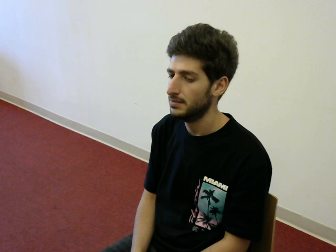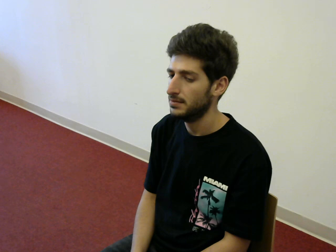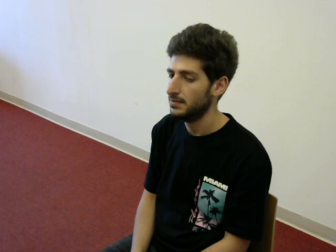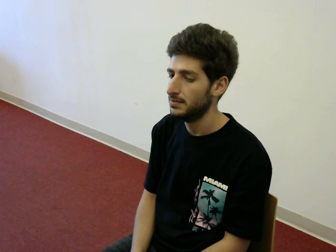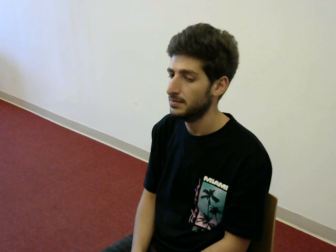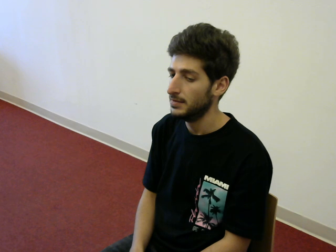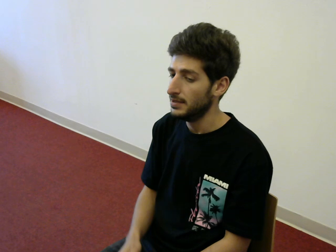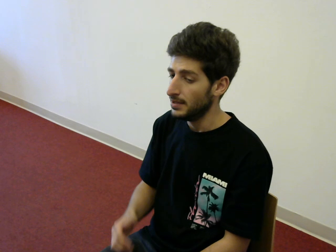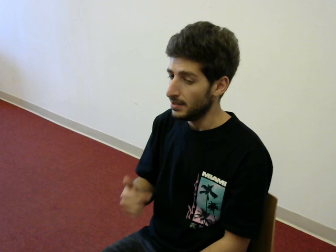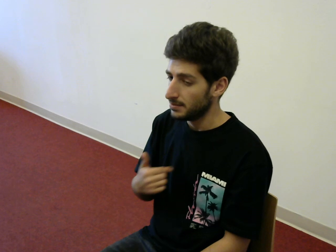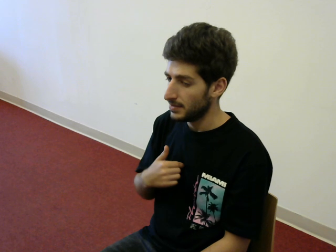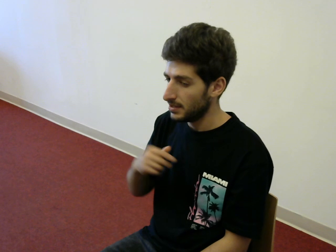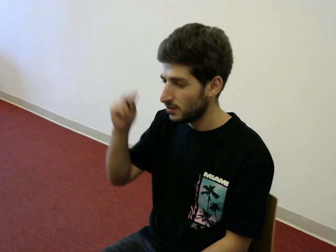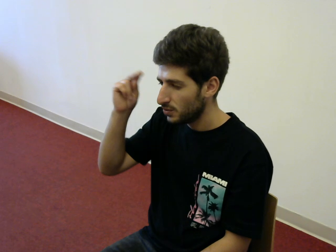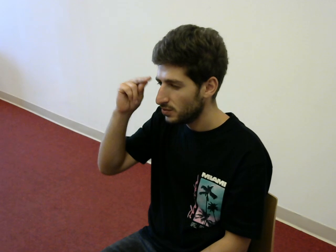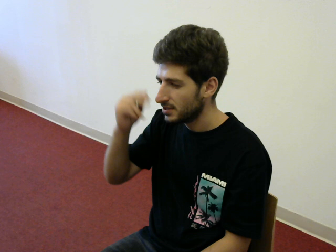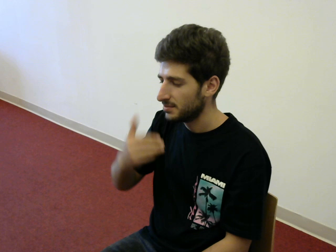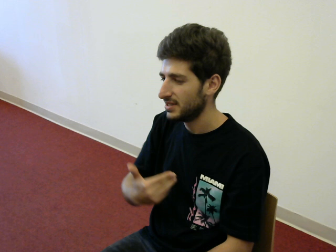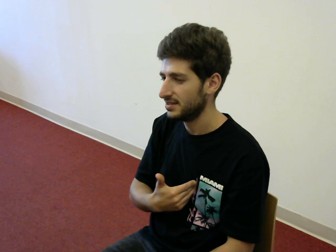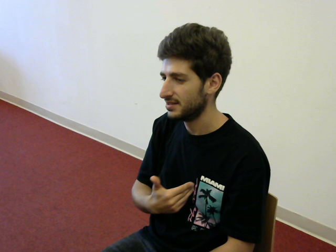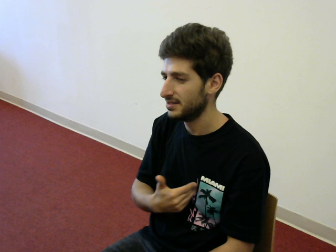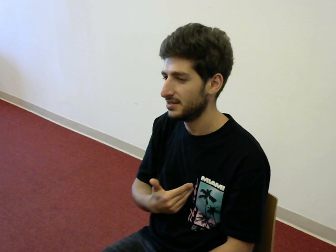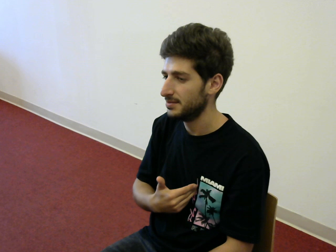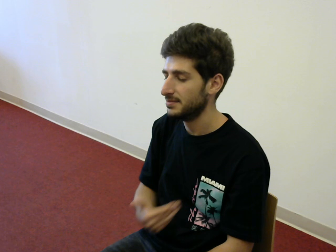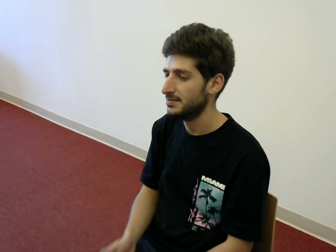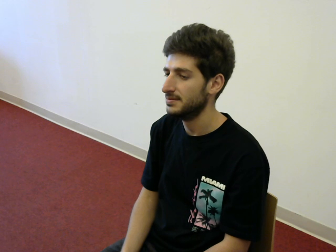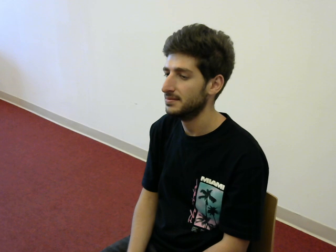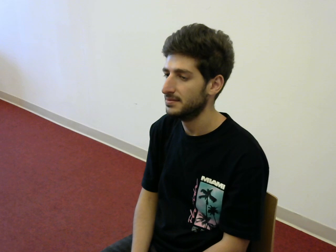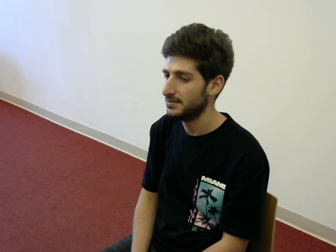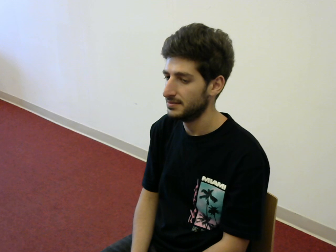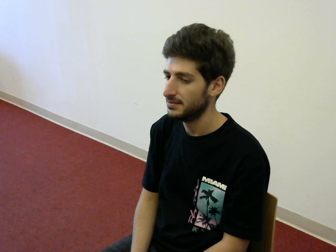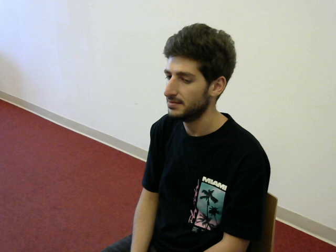Mən öyrənmək istəyirəm